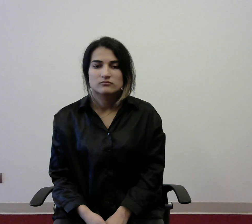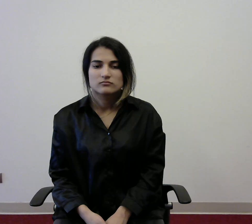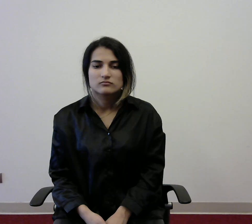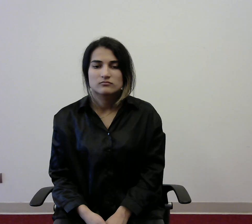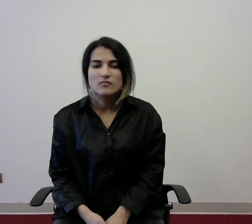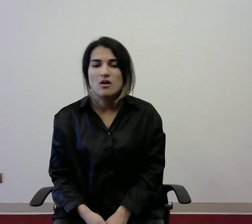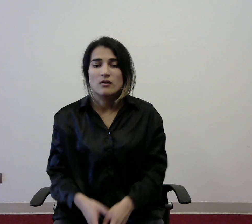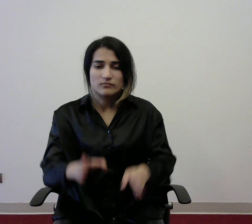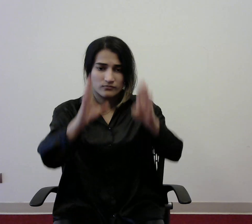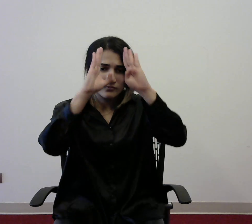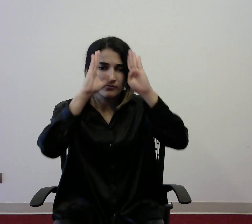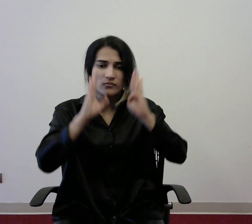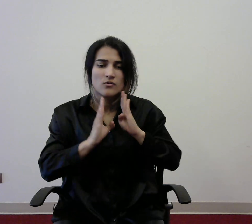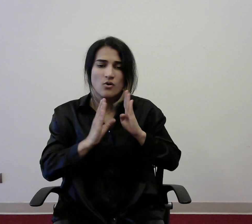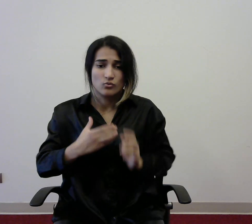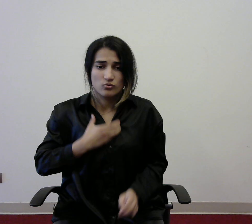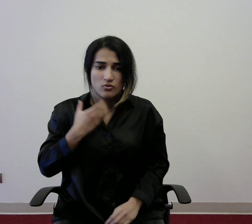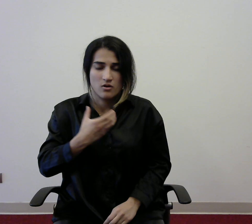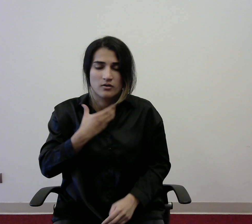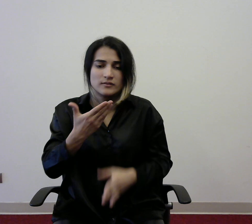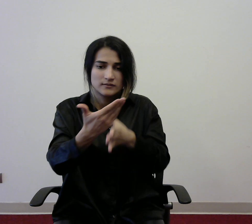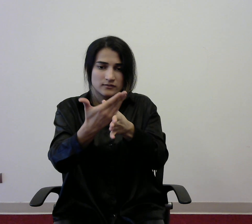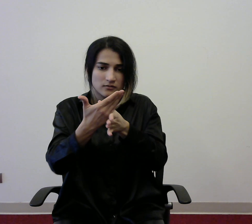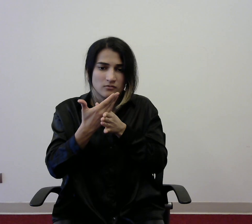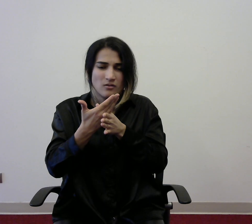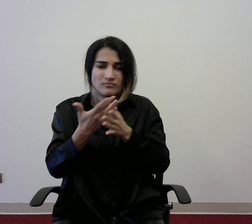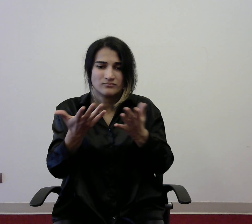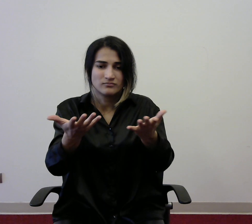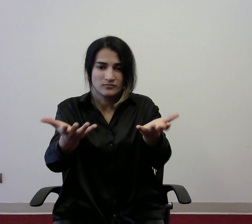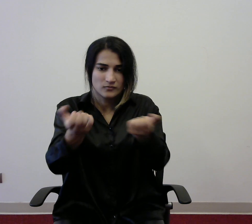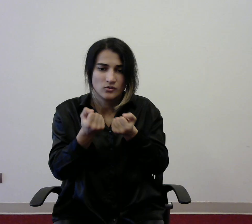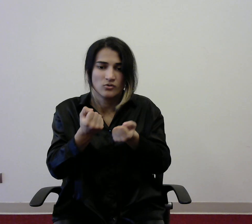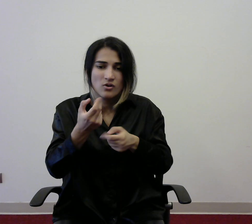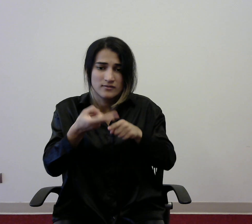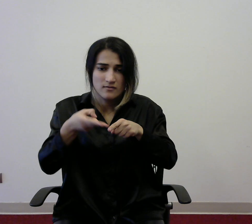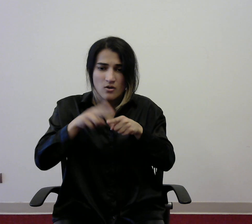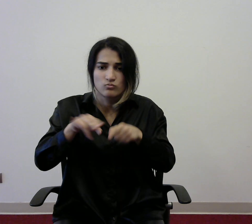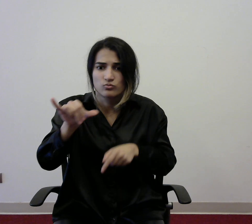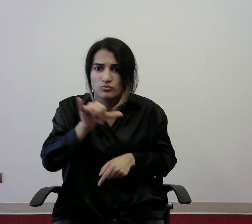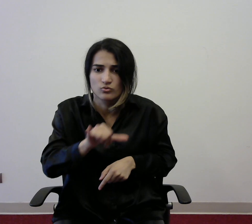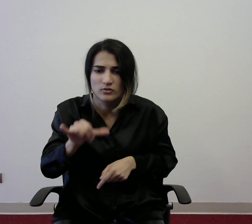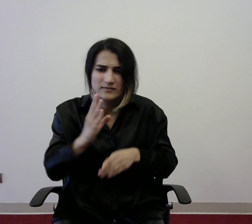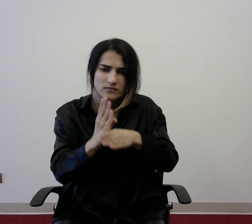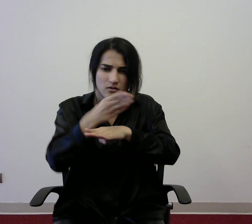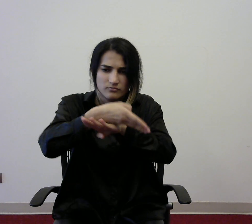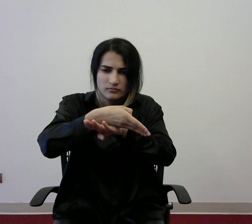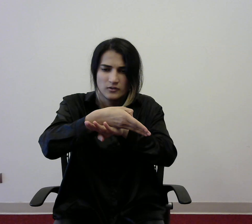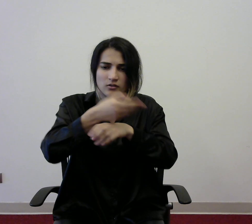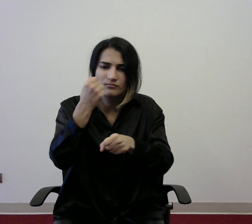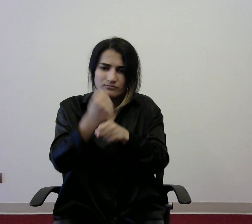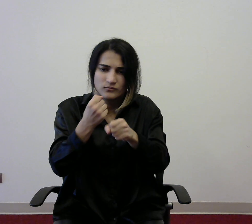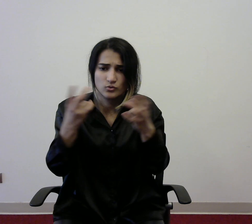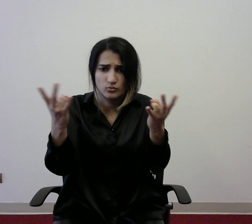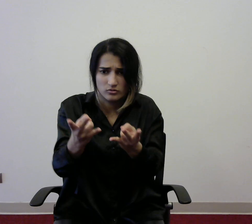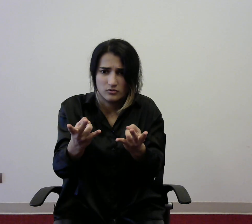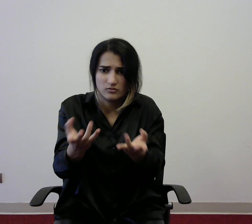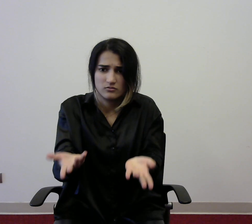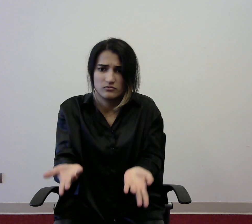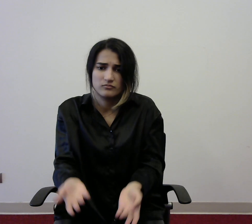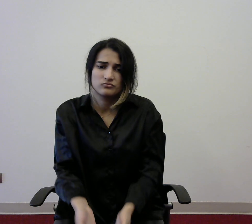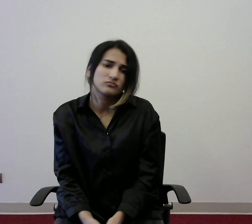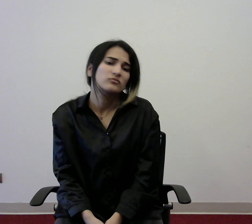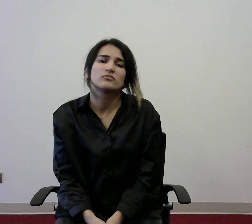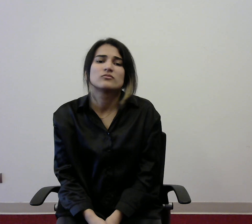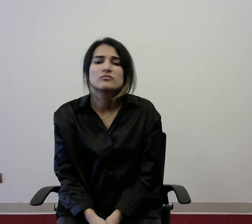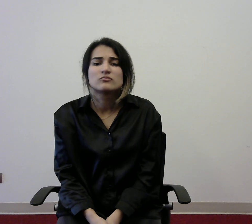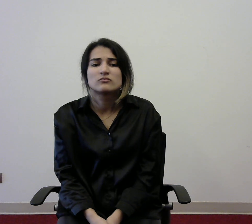Ünvanlı sosial yardım almaq üçün hara müraciət etmək lazımdır